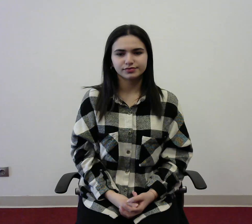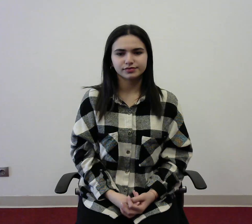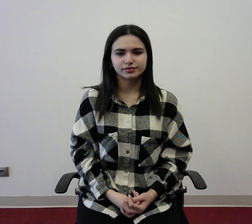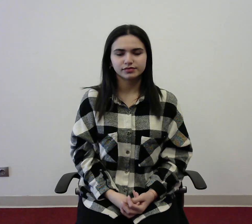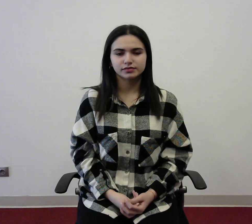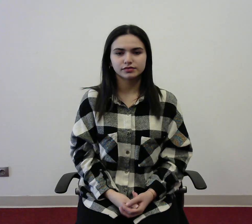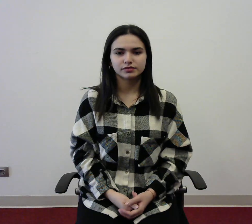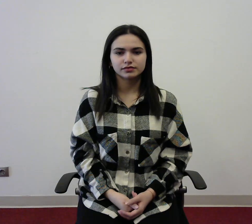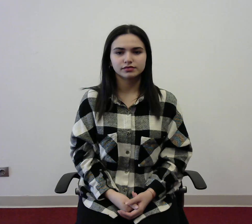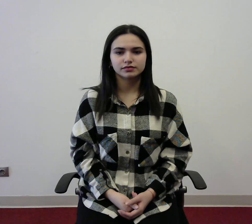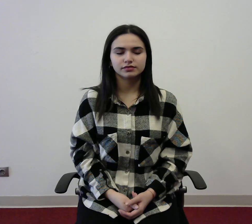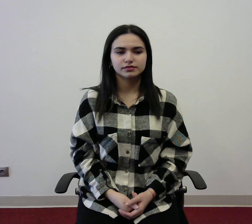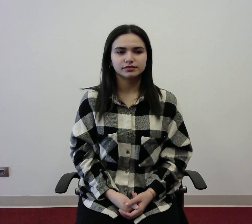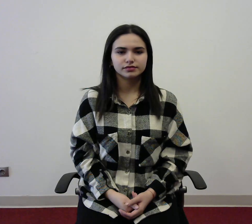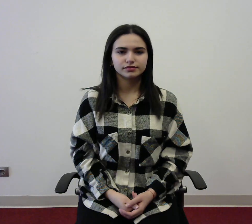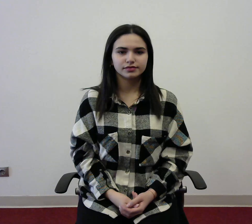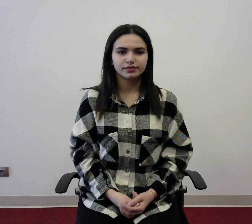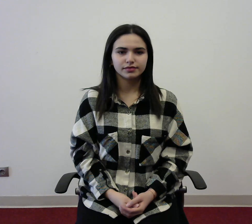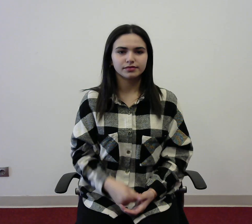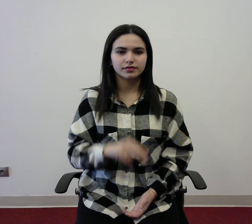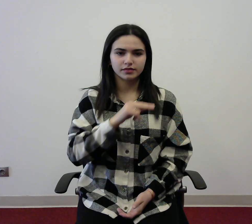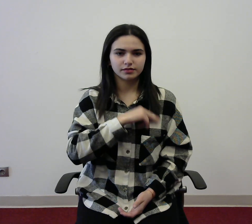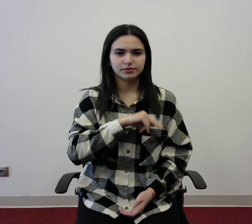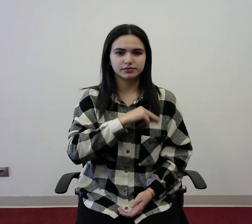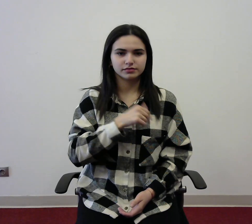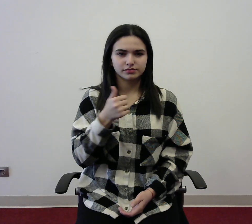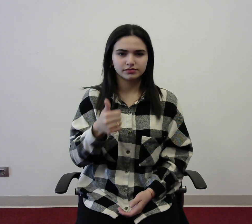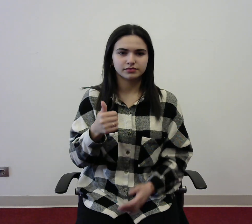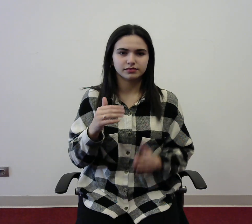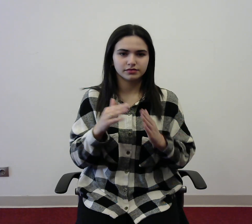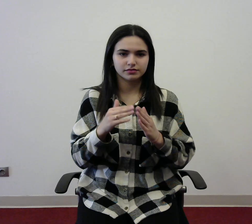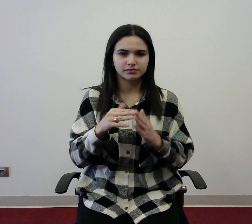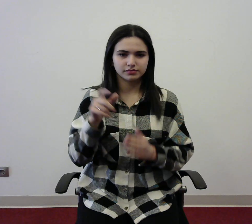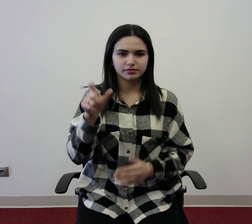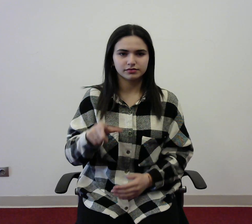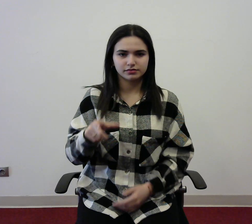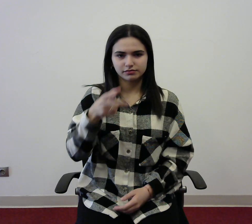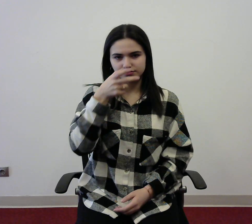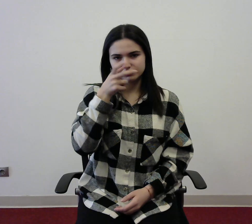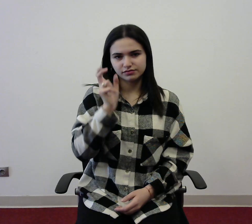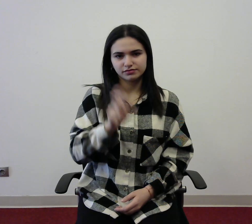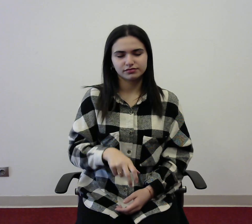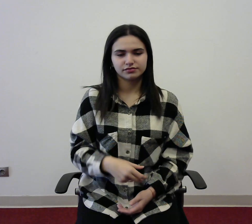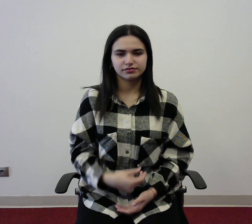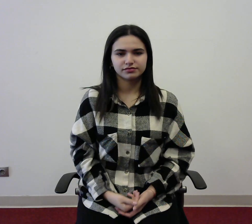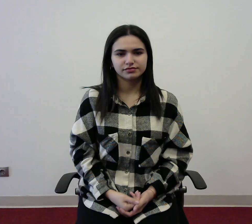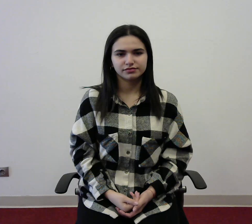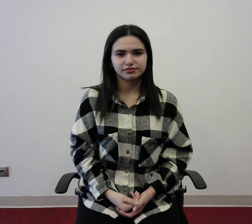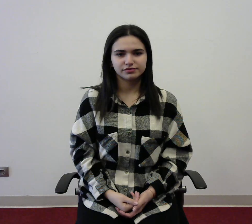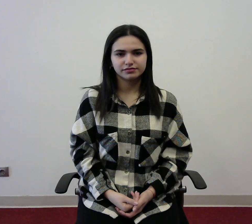İşləmək yaxşıdır, evdə adam darıxır